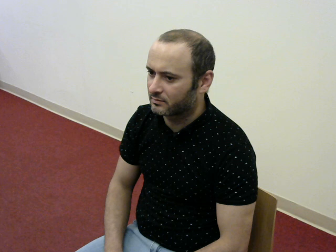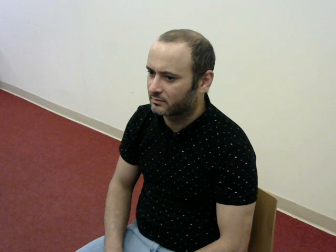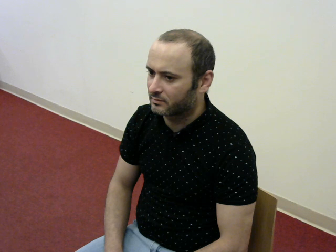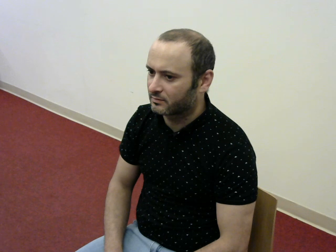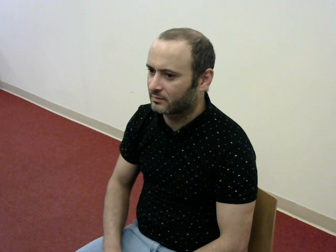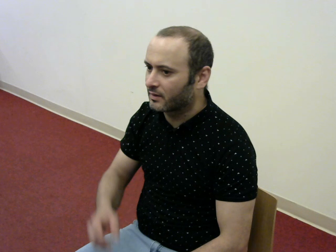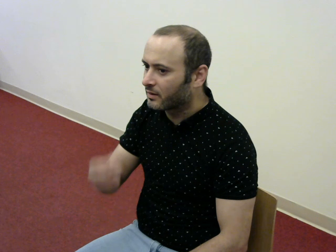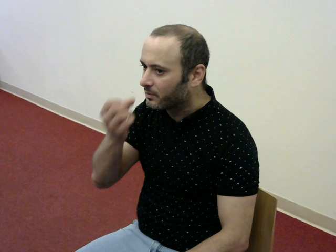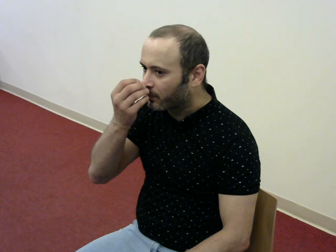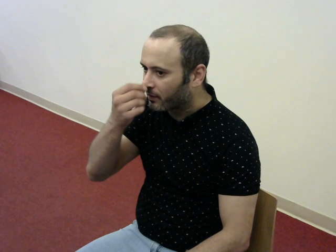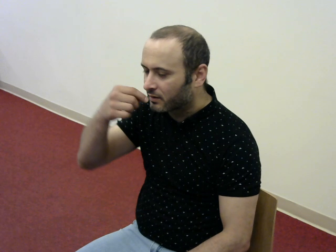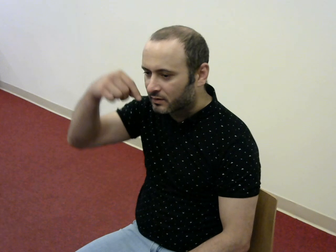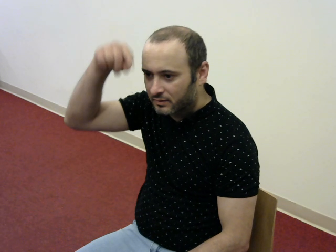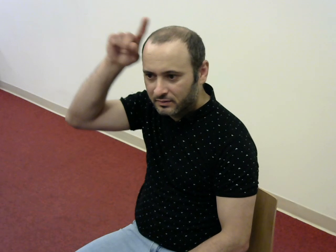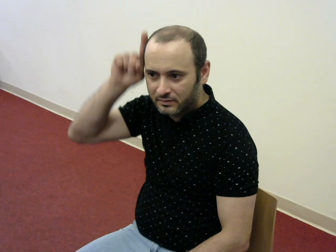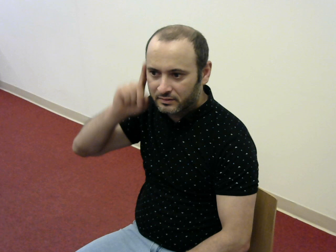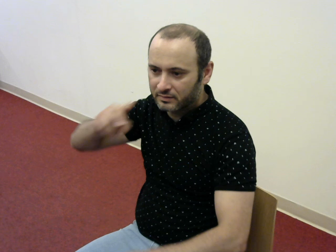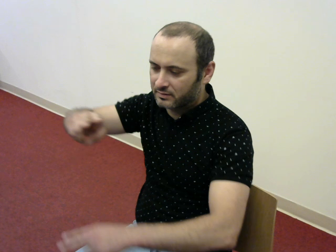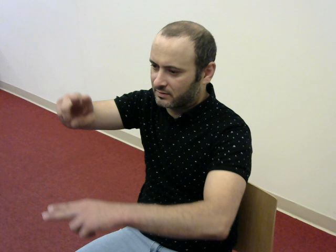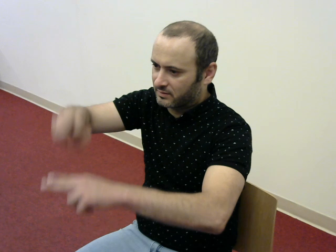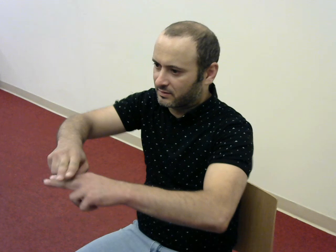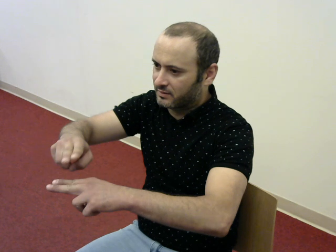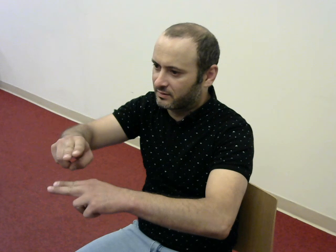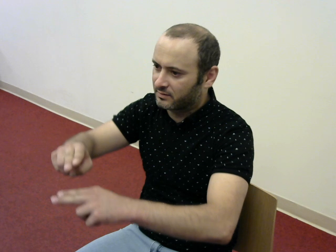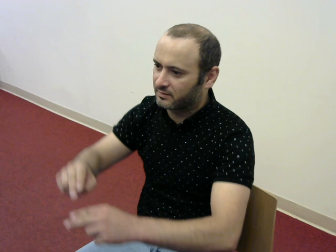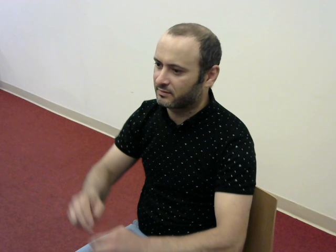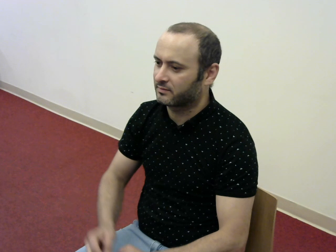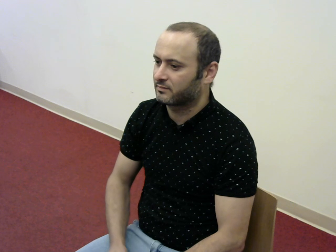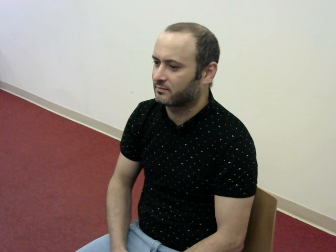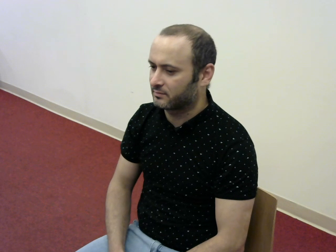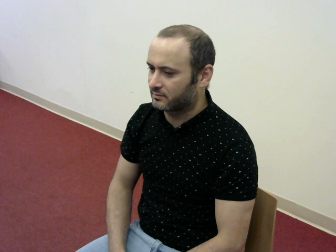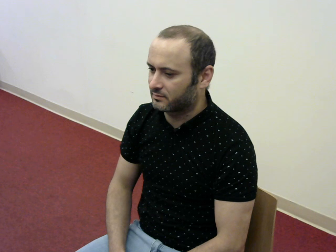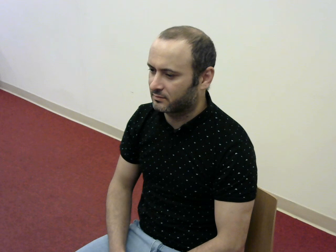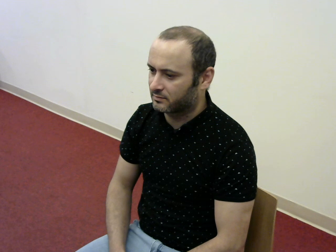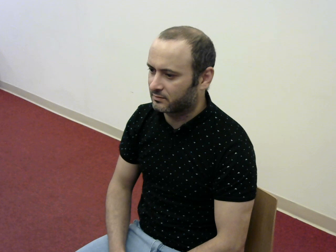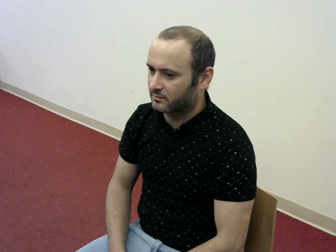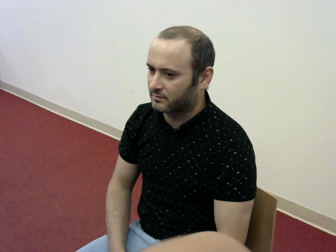Bakı Azərbaycanın paytaxtıdır